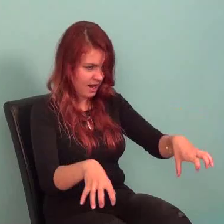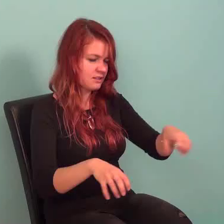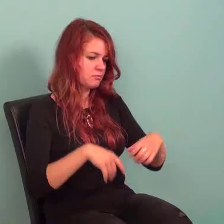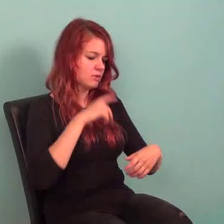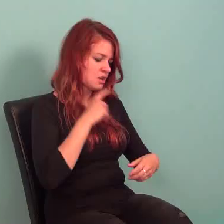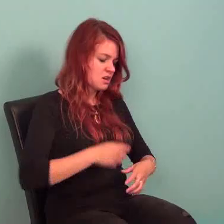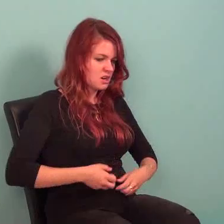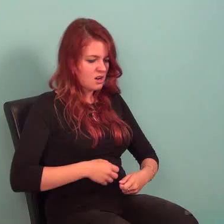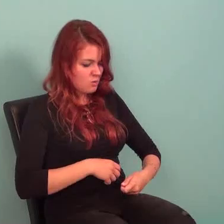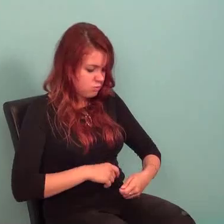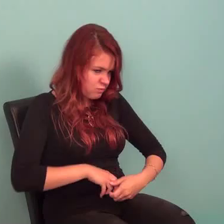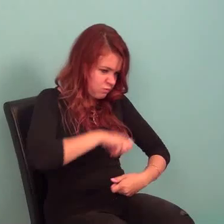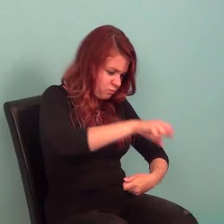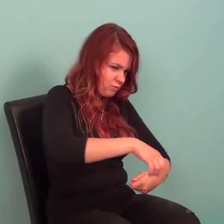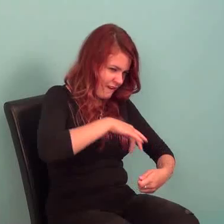Mężczyzna wyjmuje coś z przedniej kieszeni.